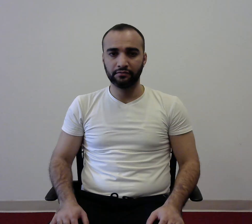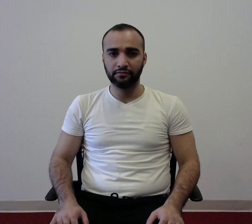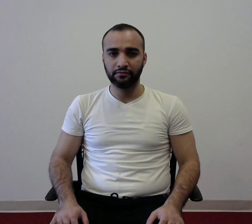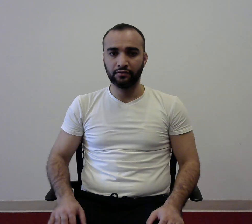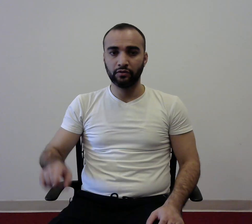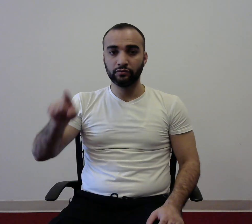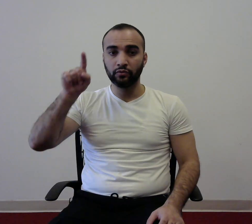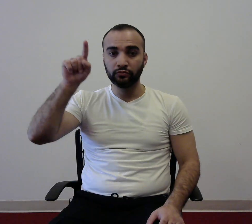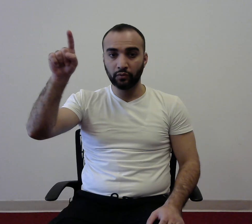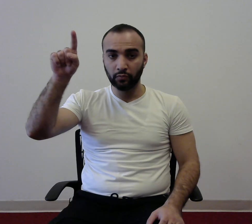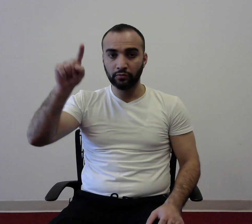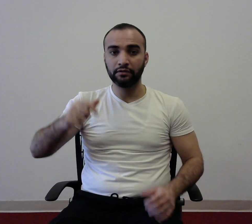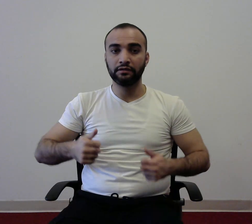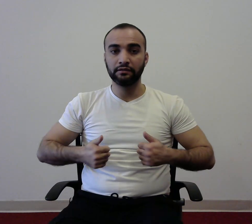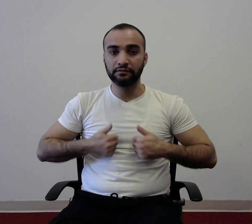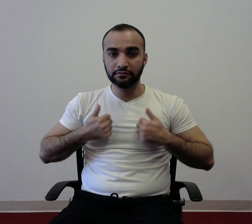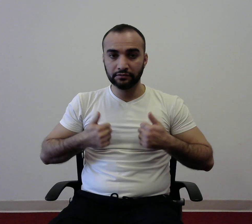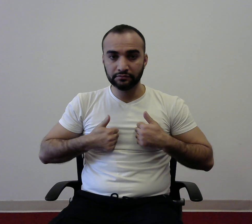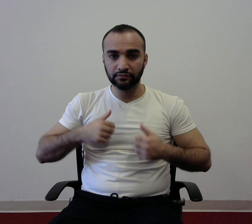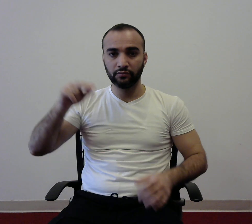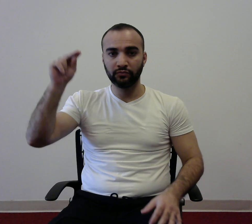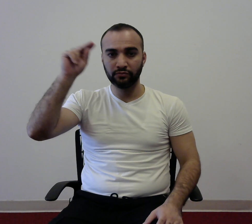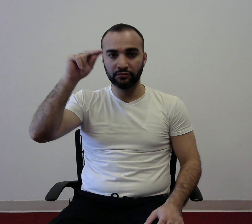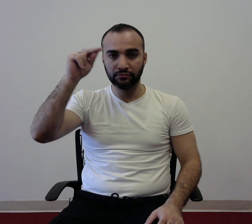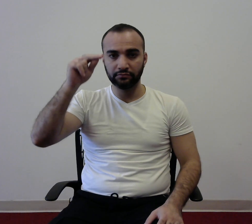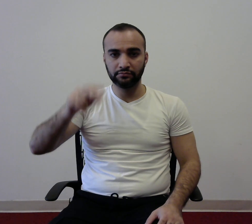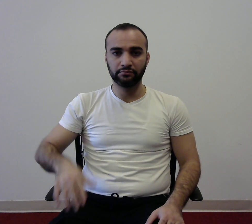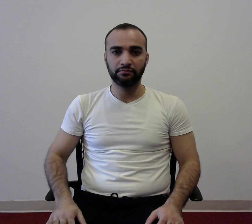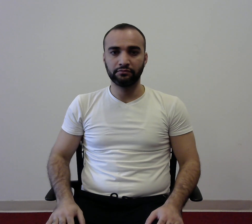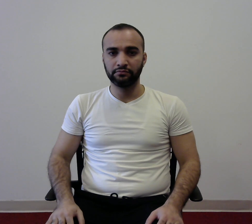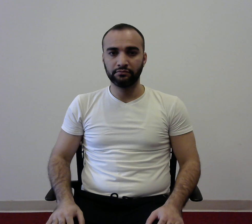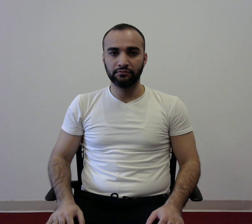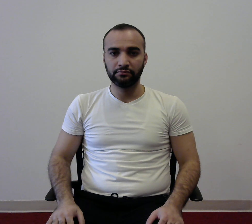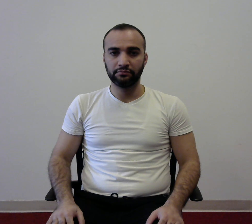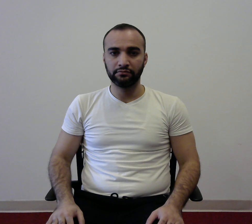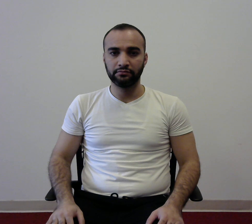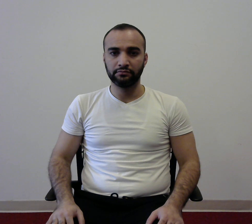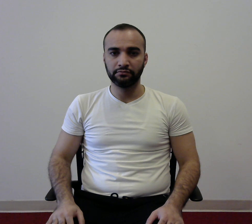O çalışqan şagirddir